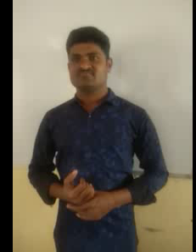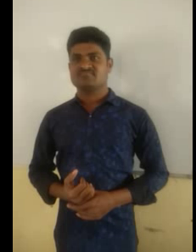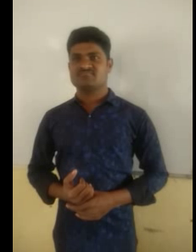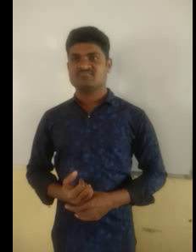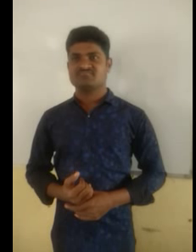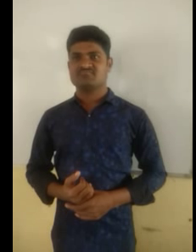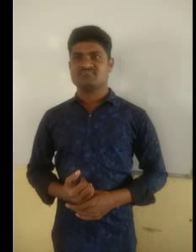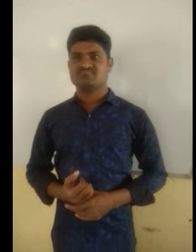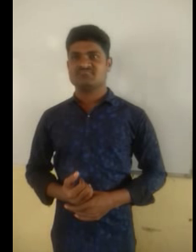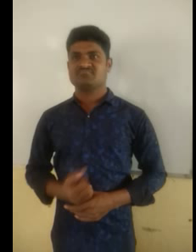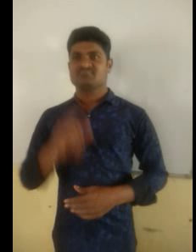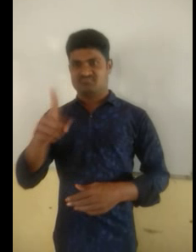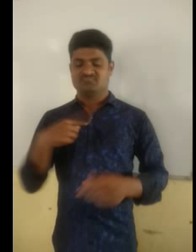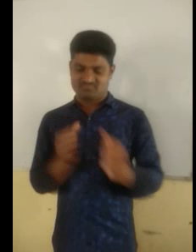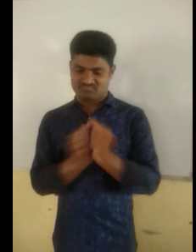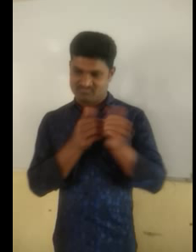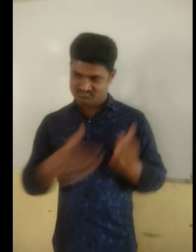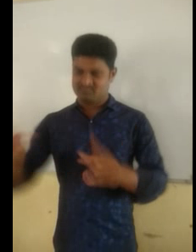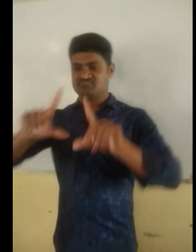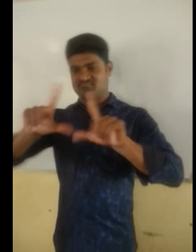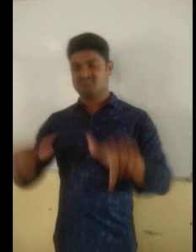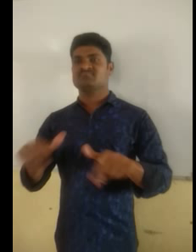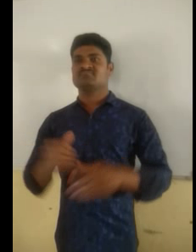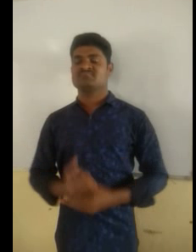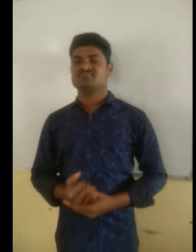He is going into the room